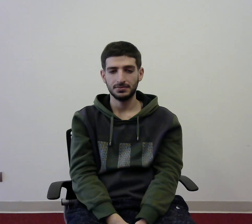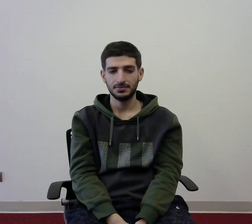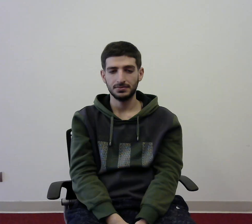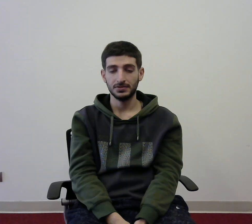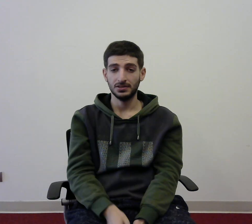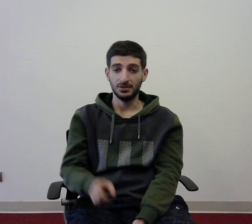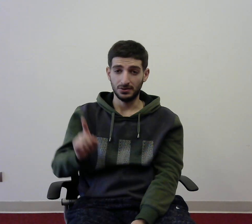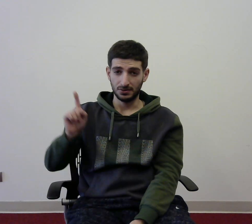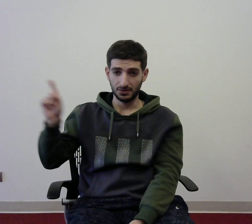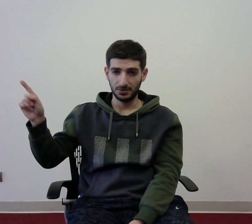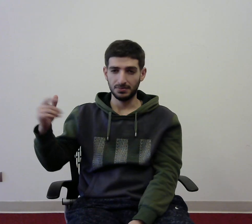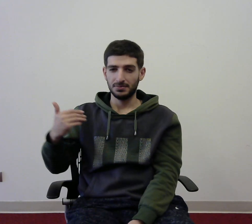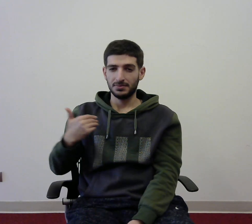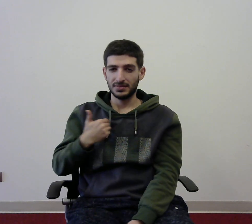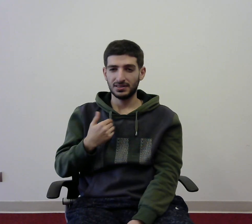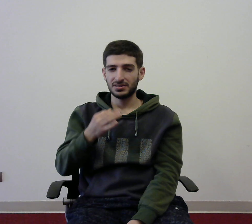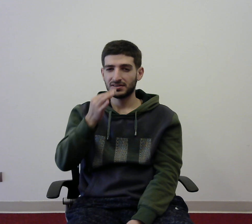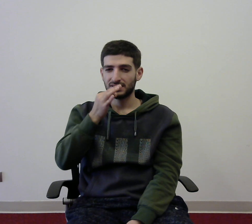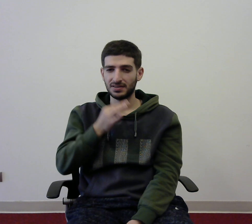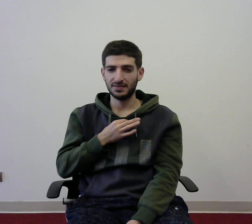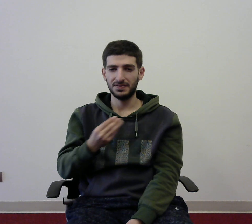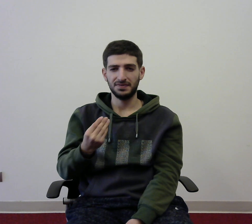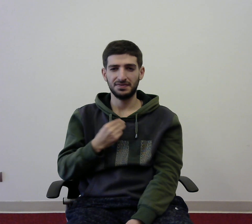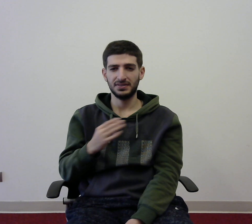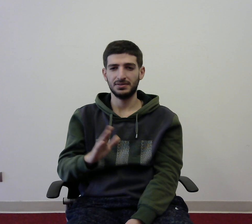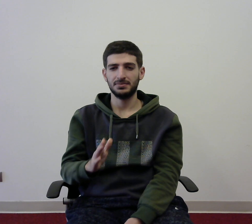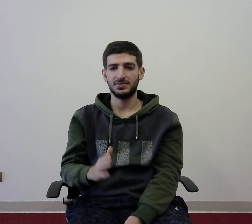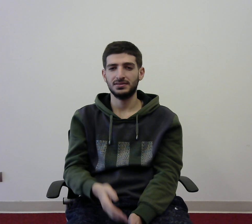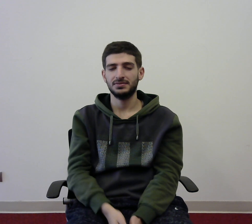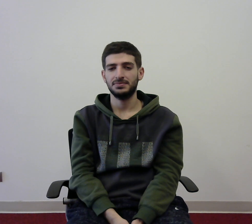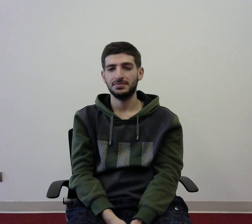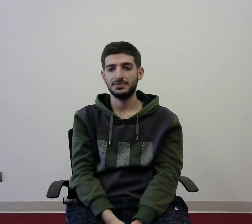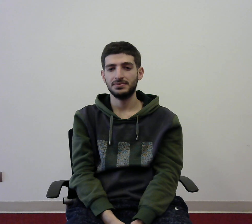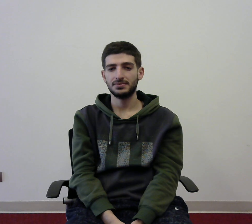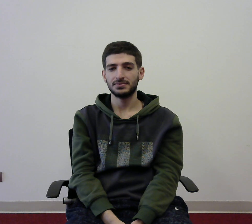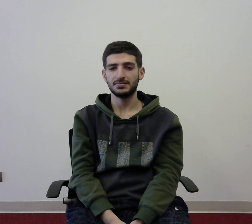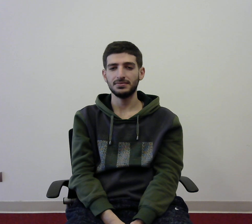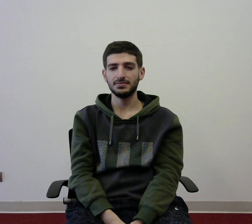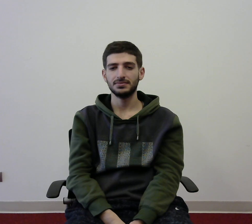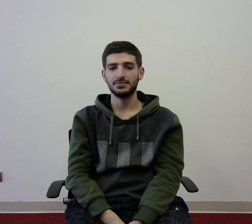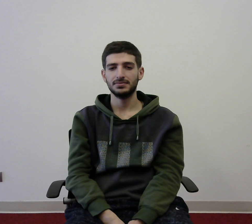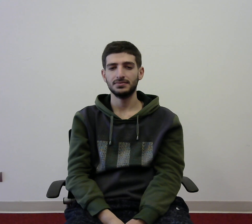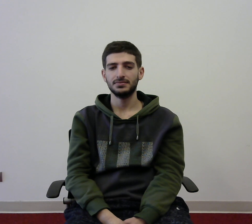O mənə cavab verməyib